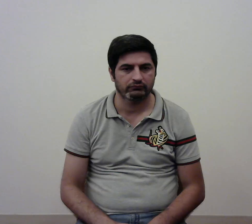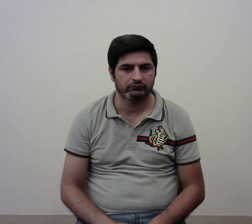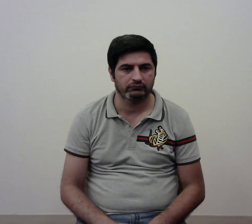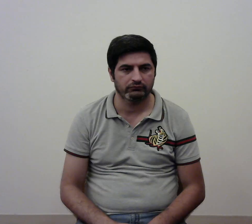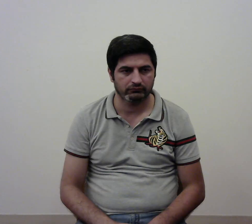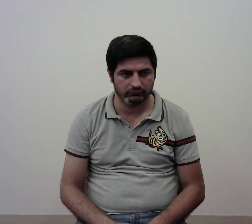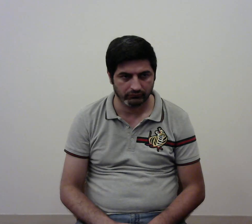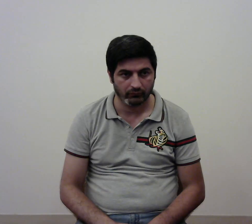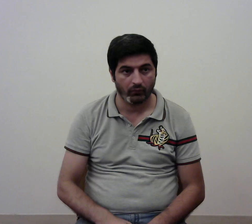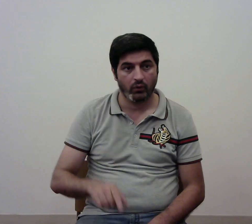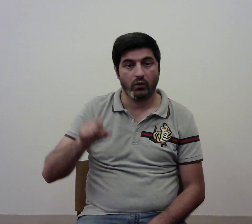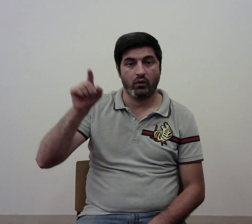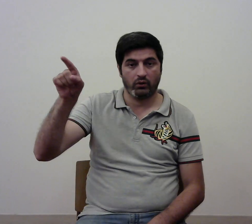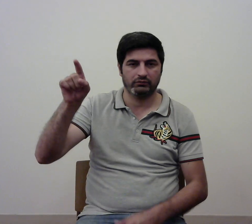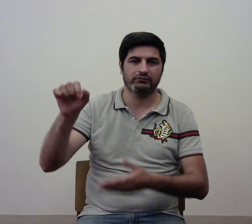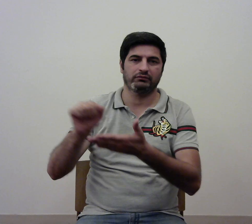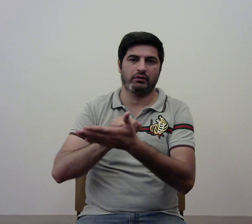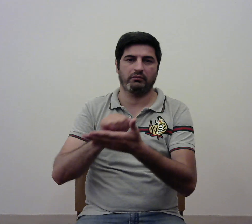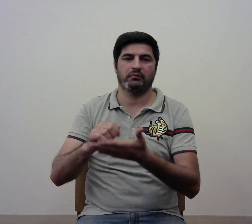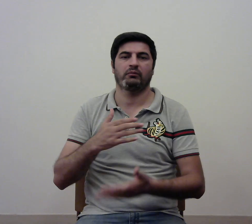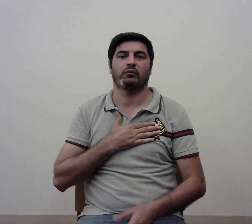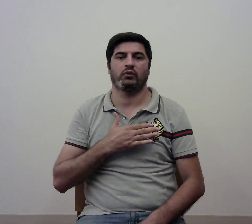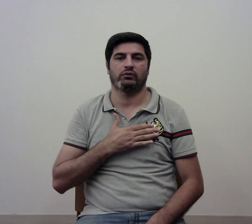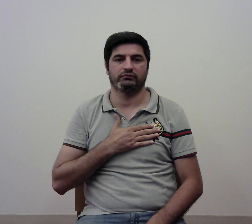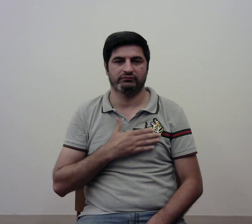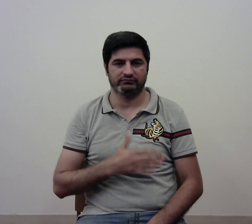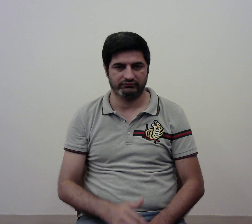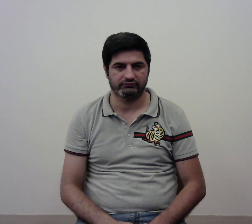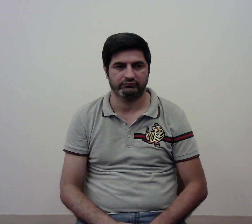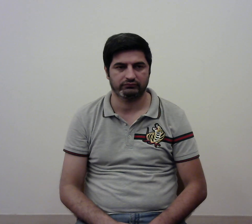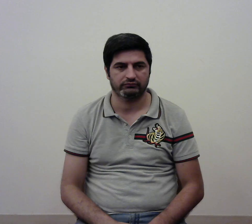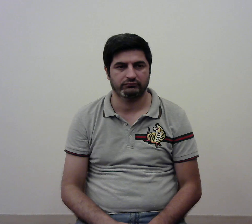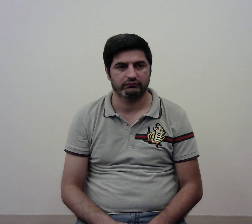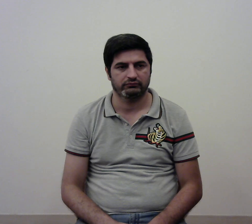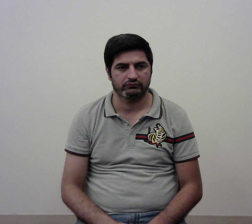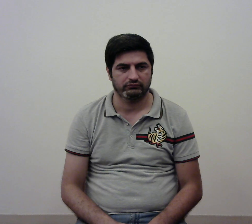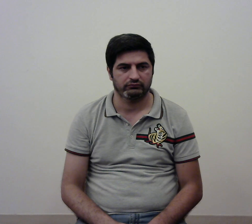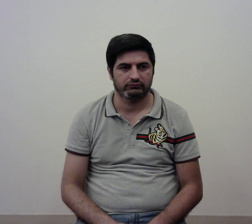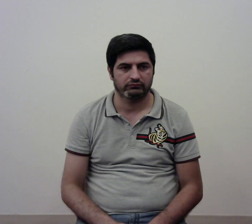Onun sənədləri məndədir